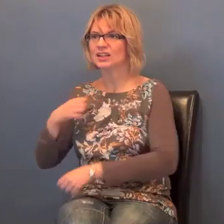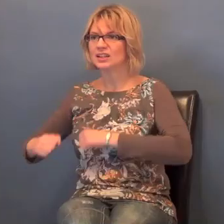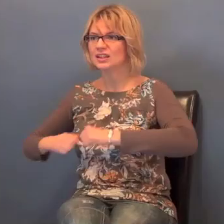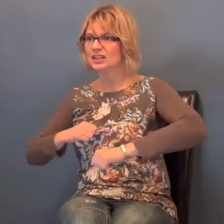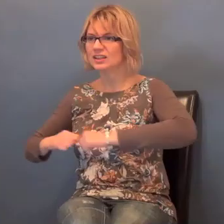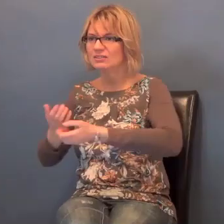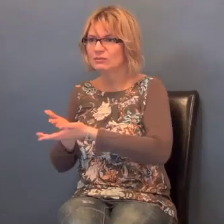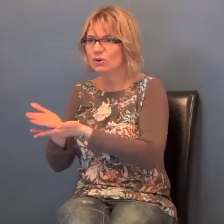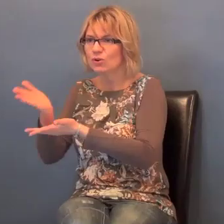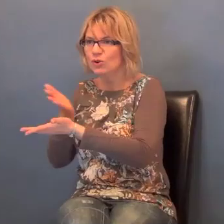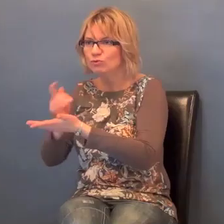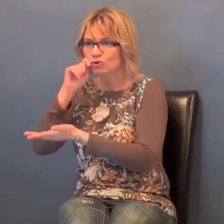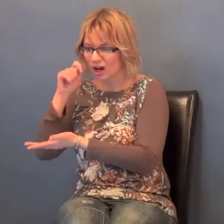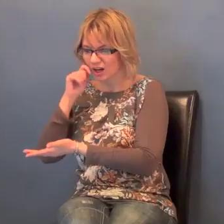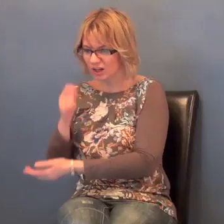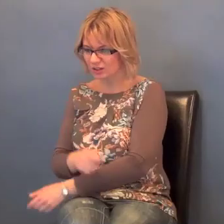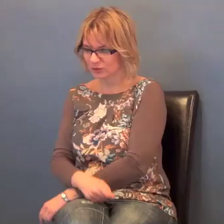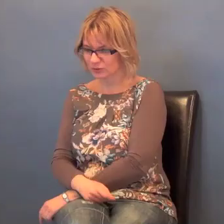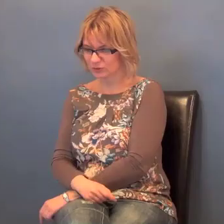Muszę pomóc dziadkowi.